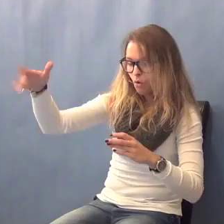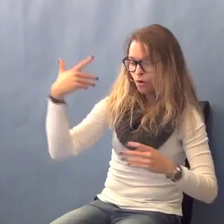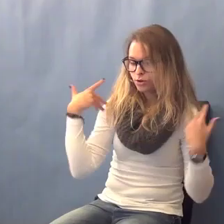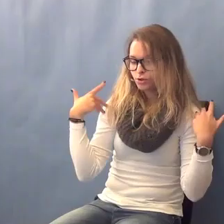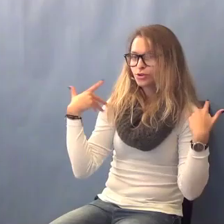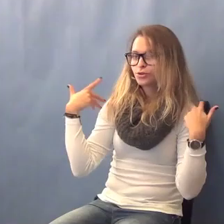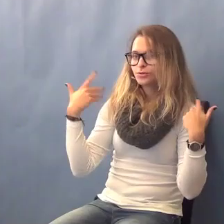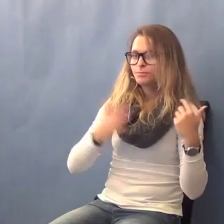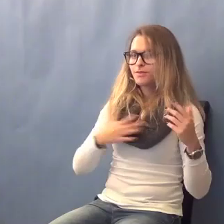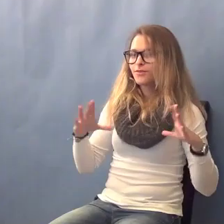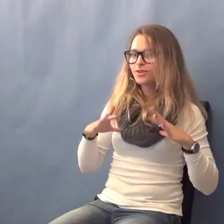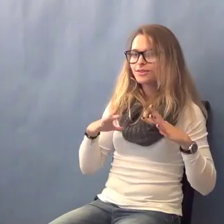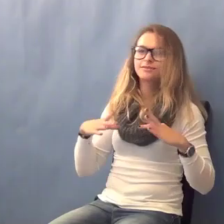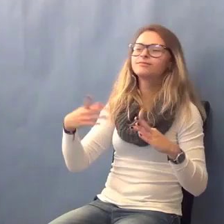Będzie dobrze, mam wolne.